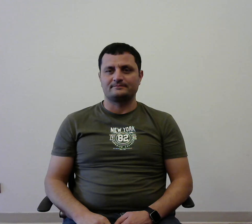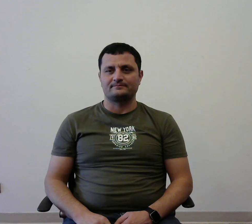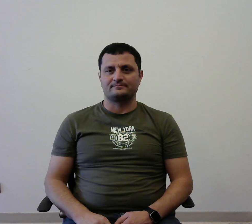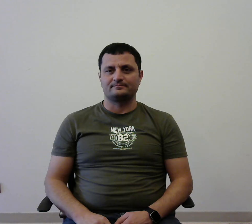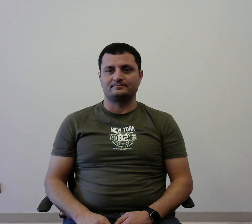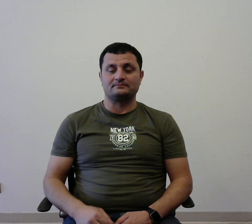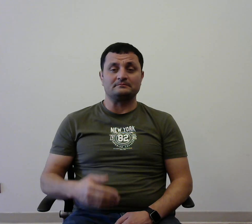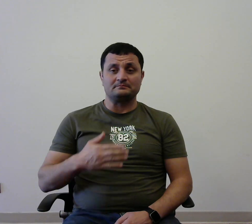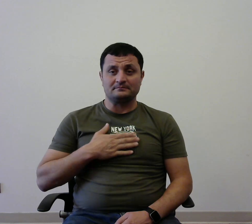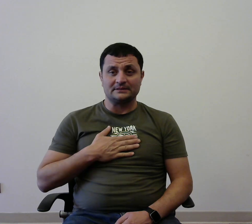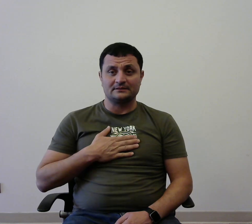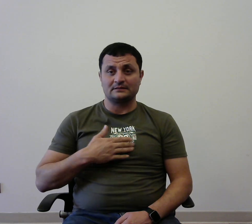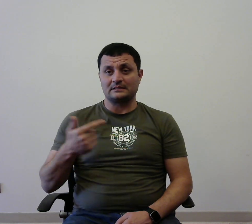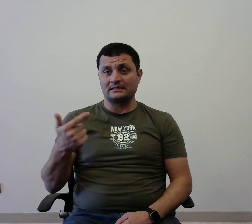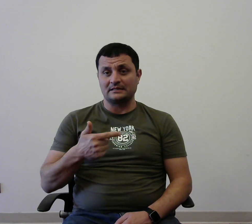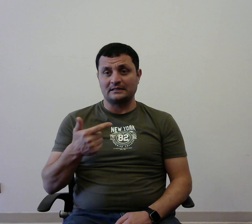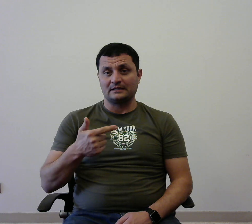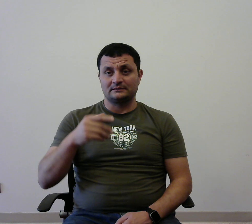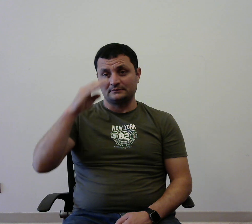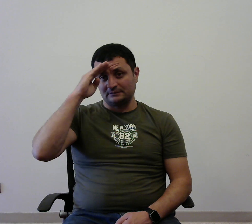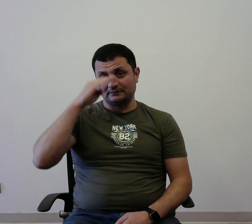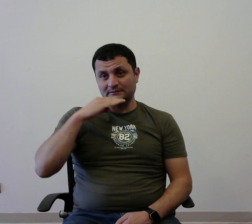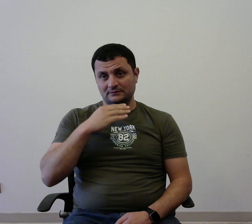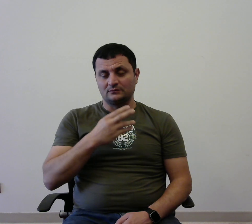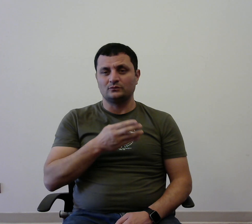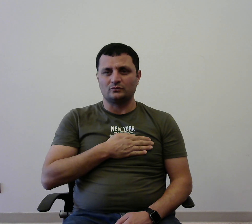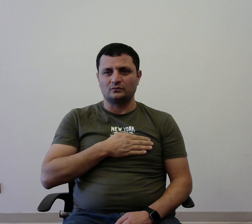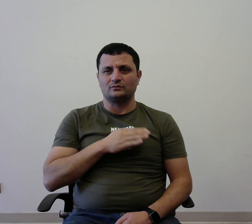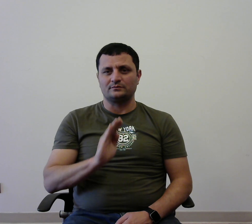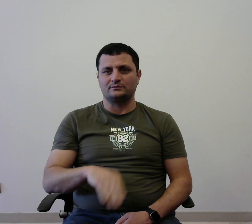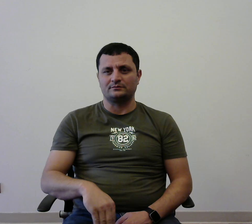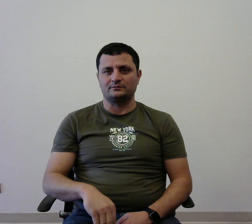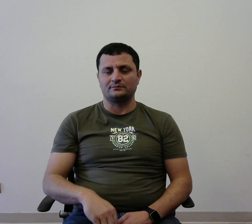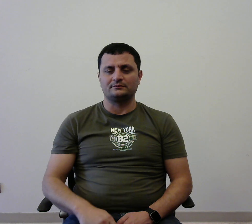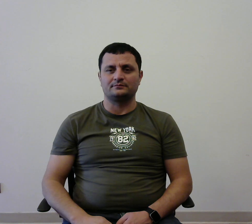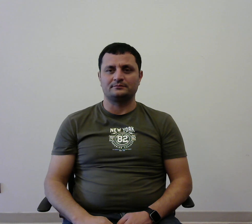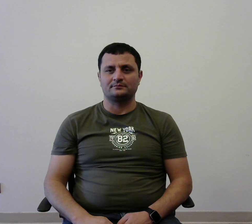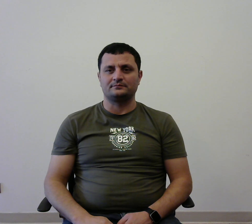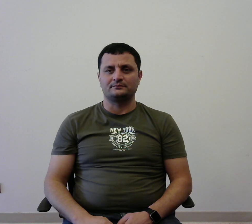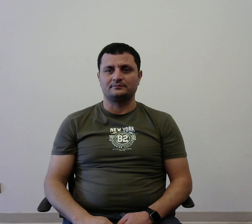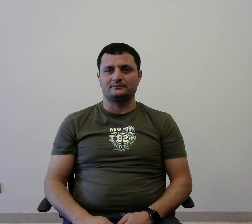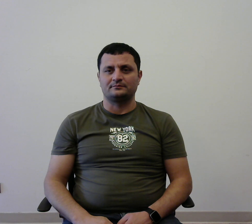Mənim qayınatam rəhmətə gedib